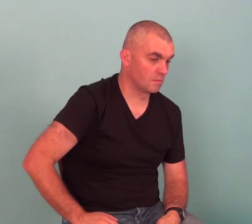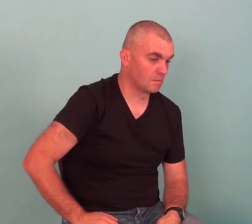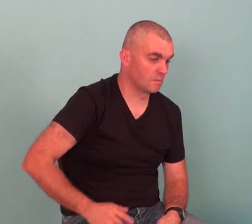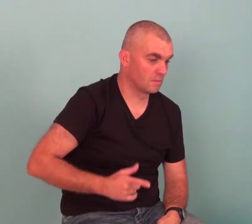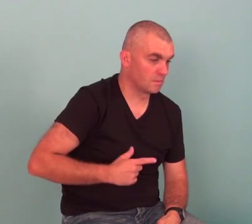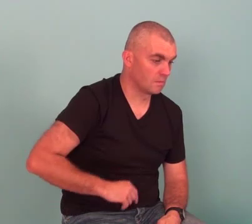Aha.